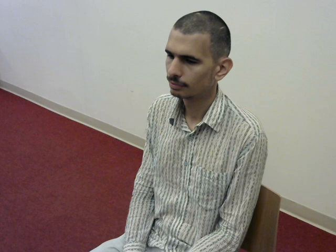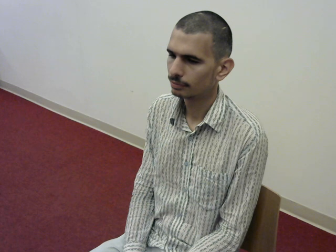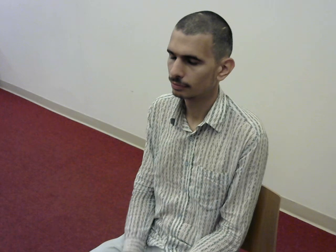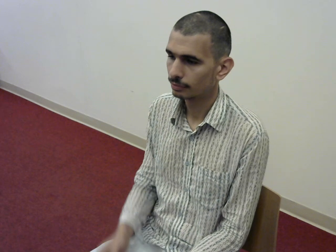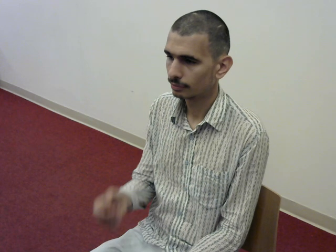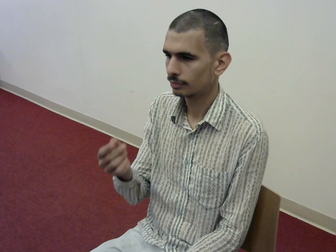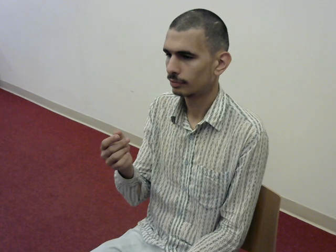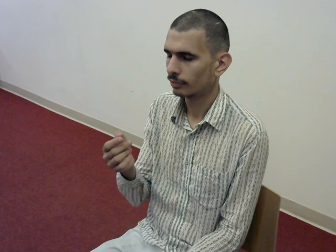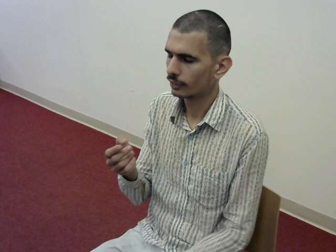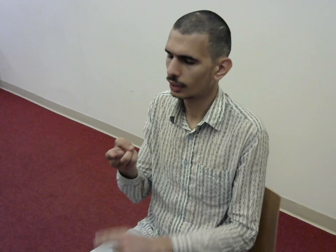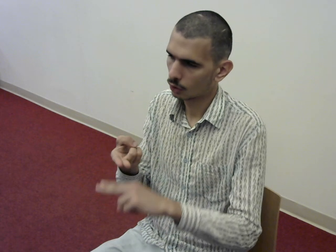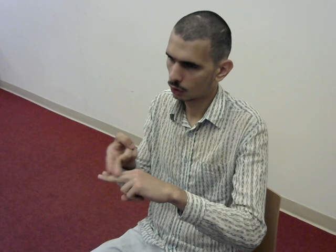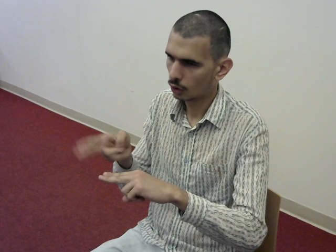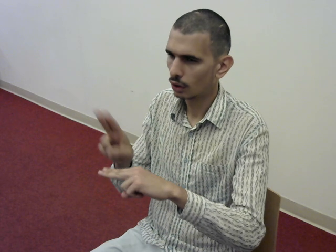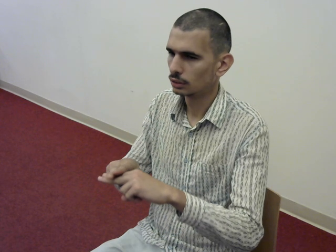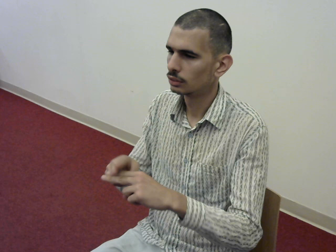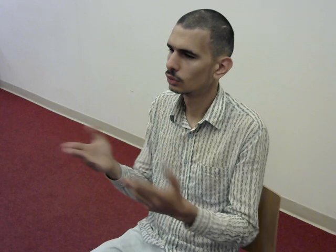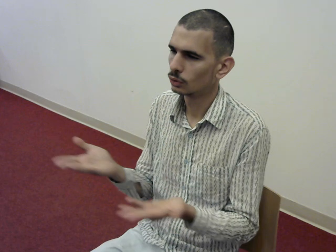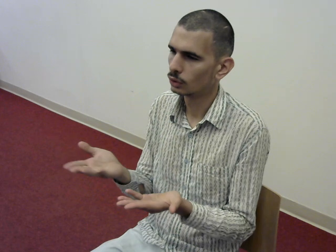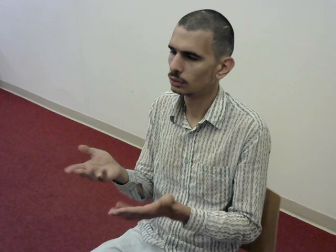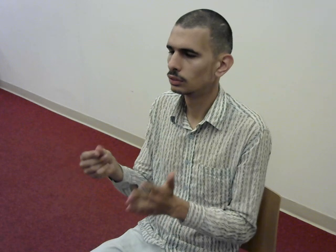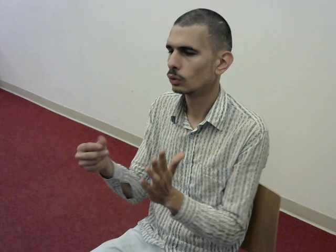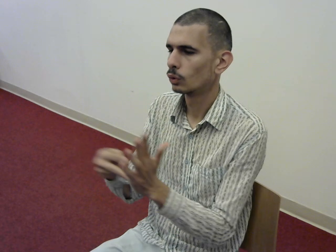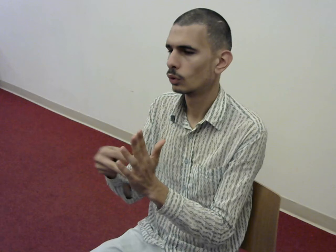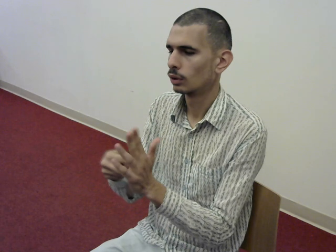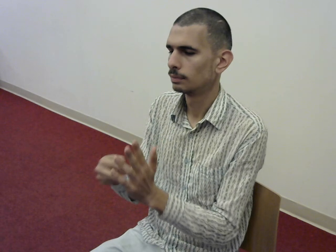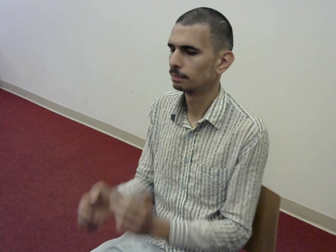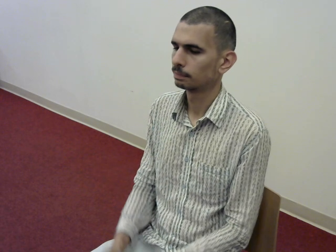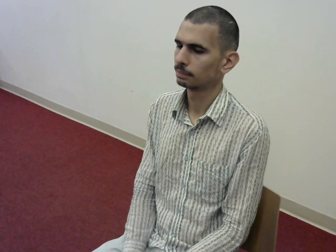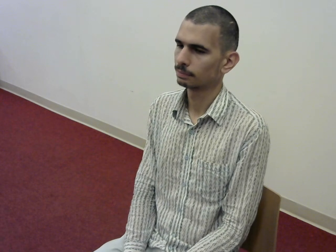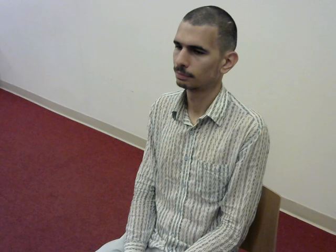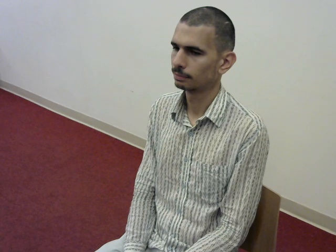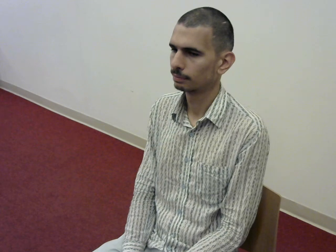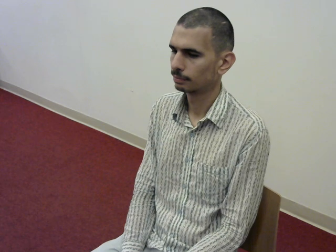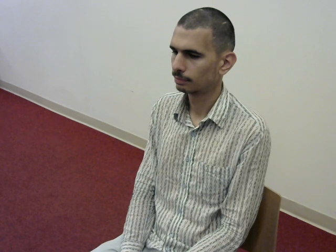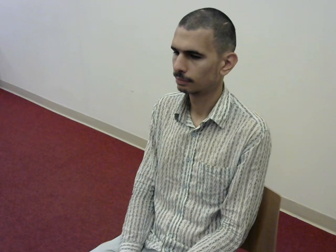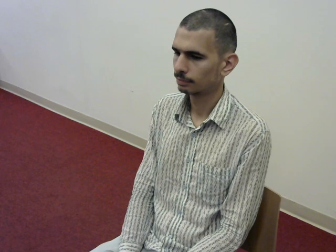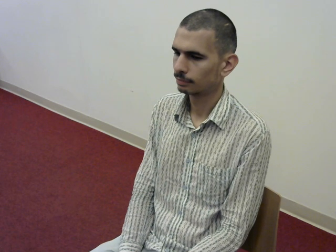Bu neçəyədir?